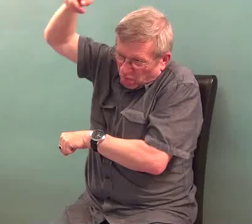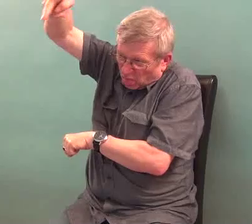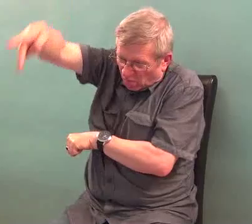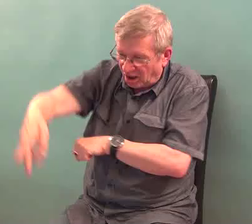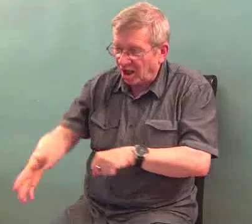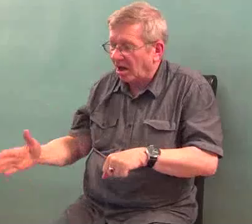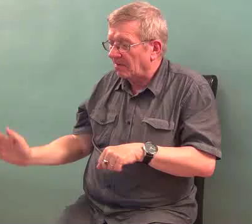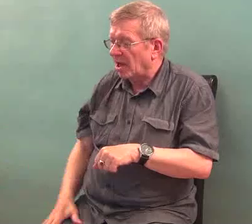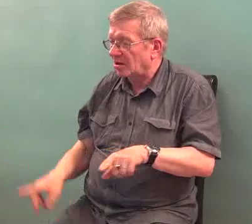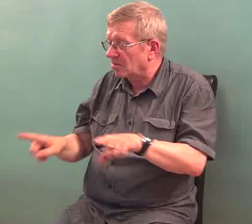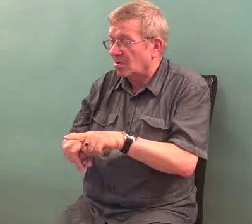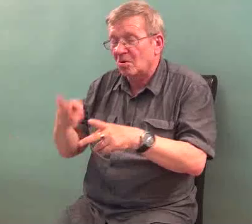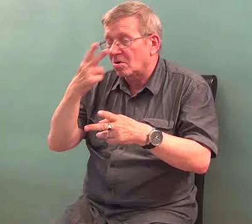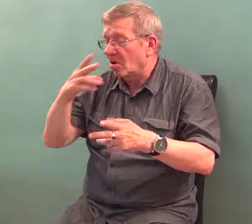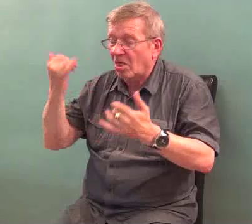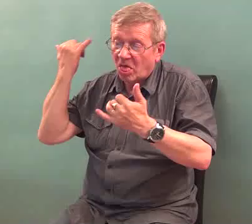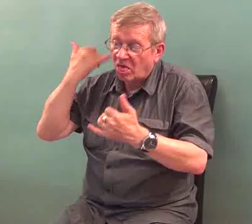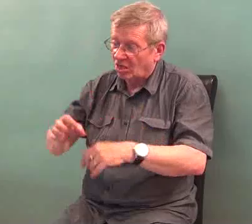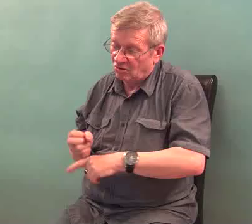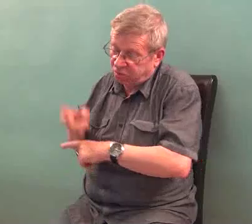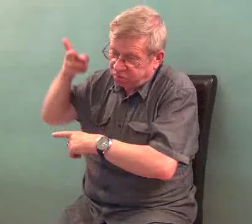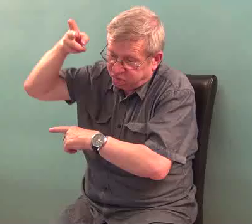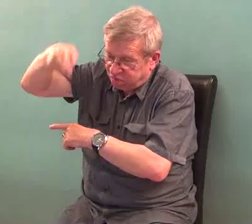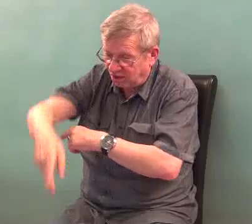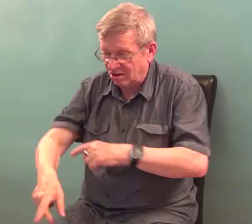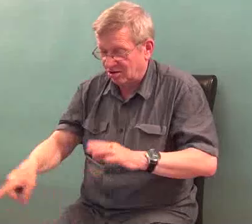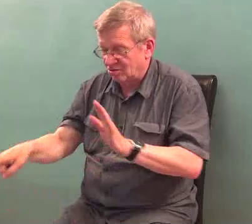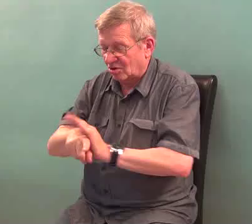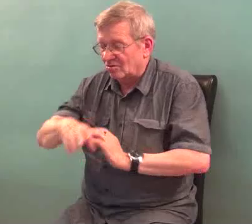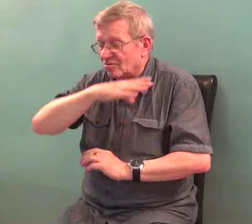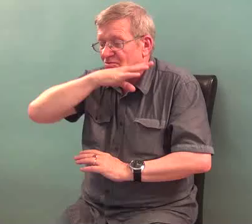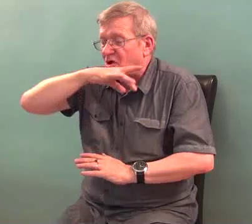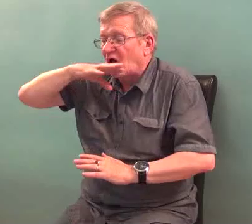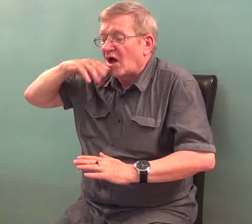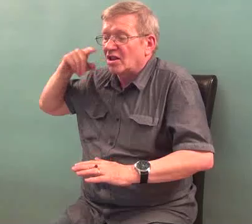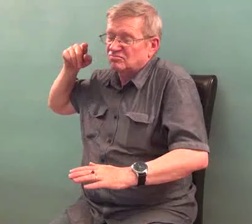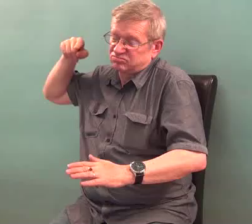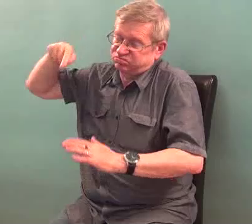Pies nie zauważył tego i też wpadł razem z nim.